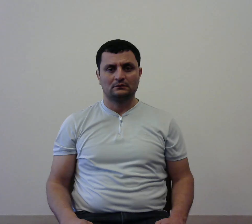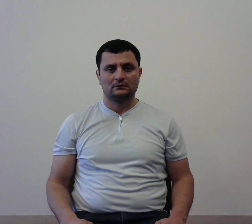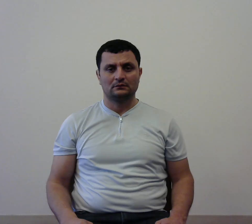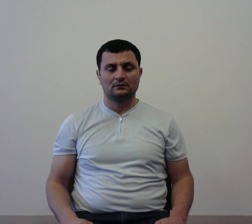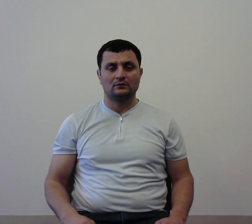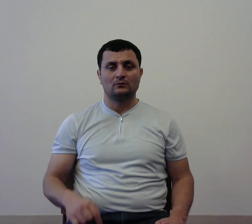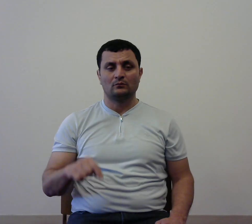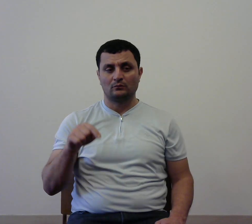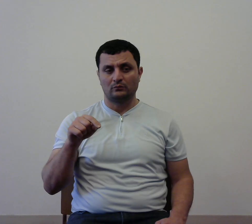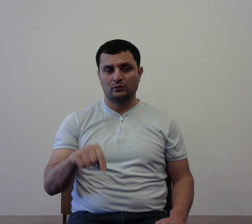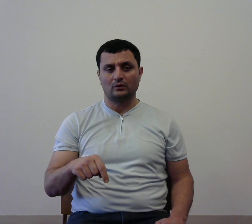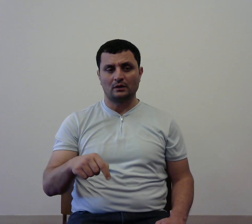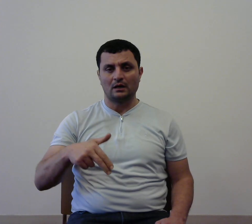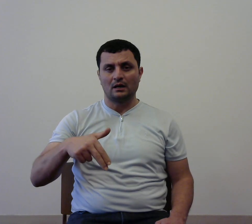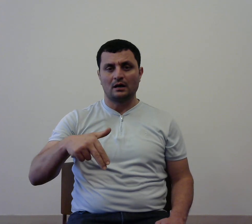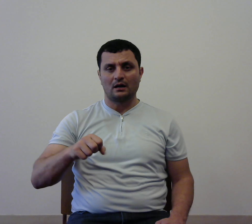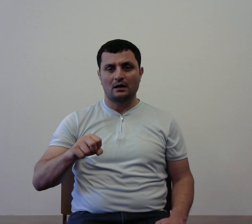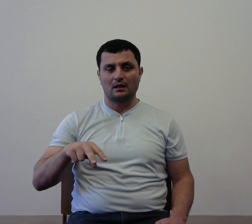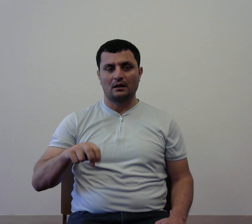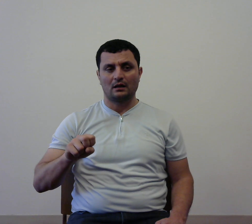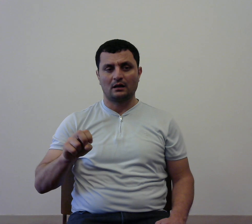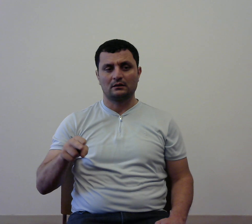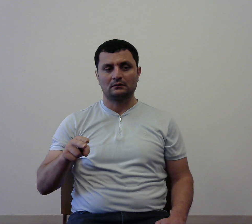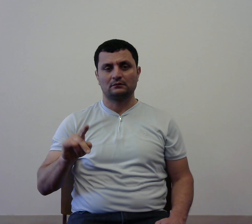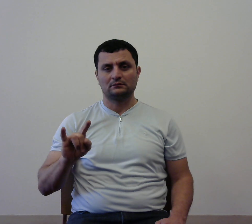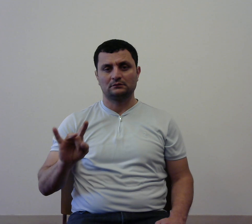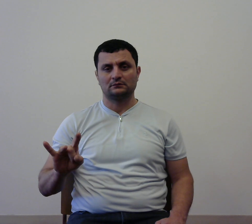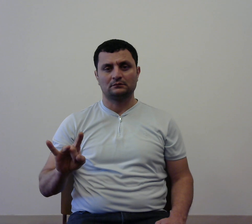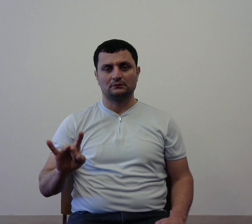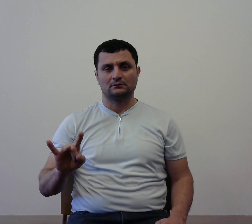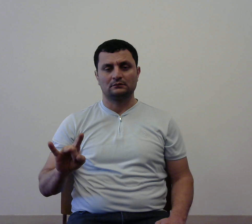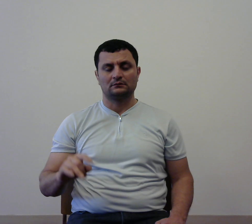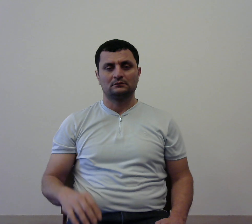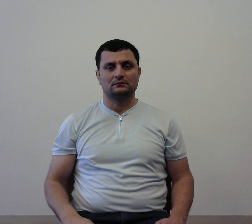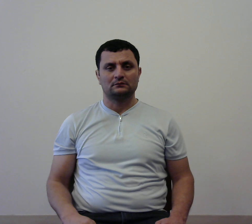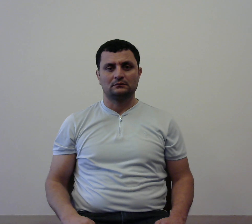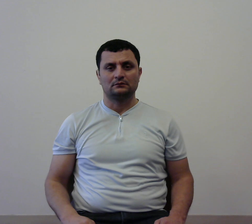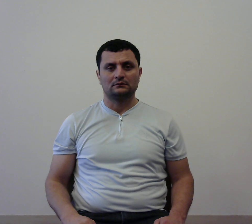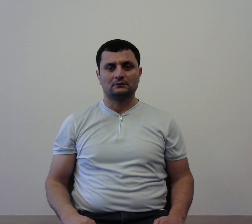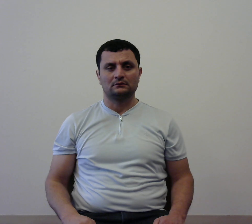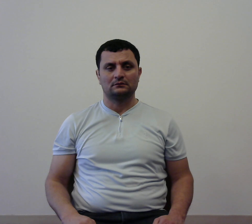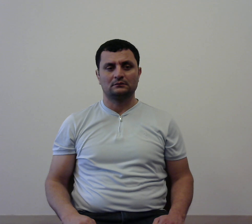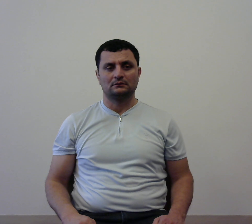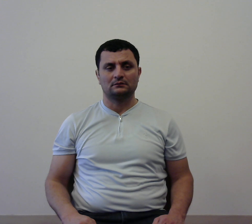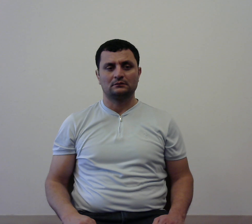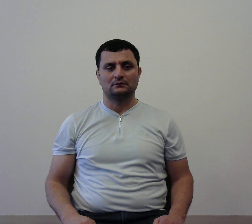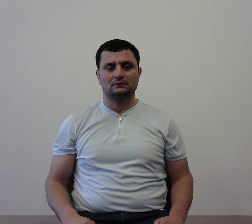Bu halaldır?